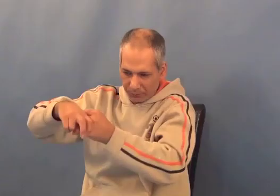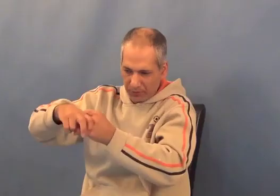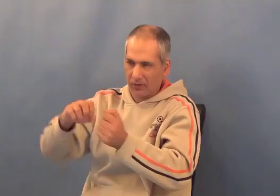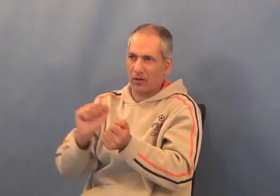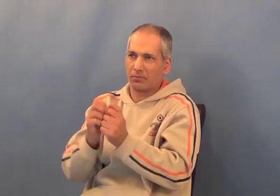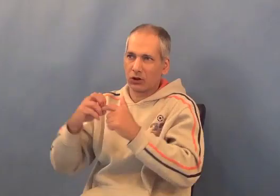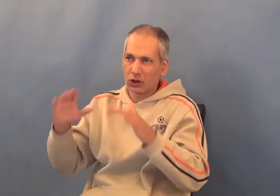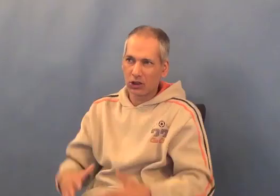Albo śnieg.